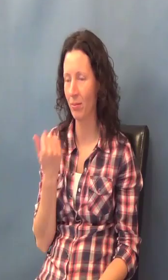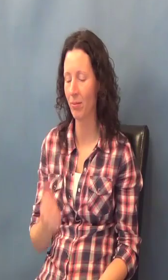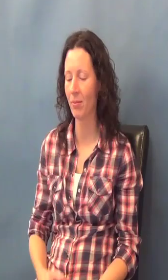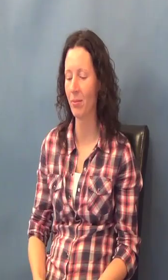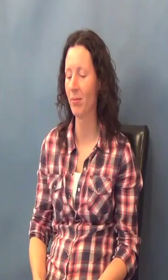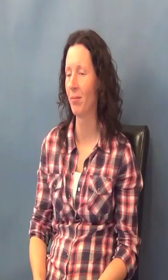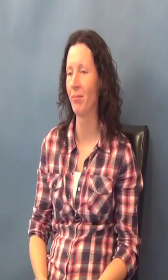Tak naprawdę, to nie ma.